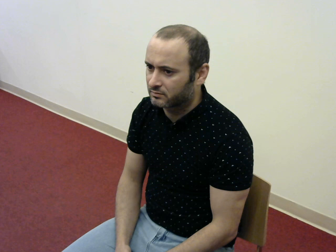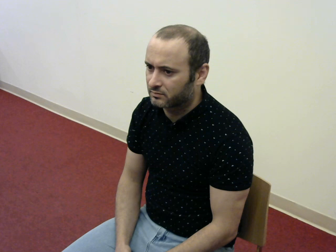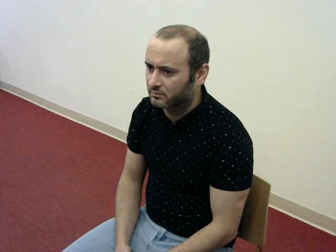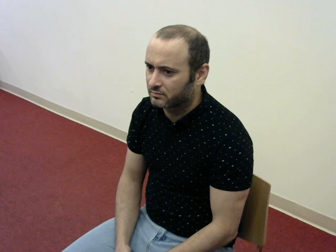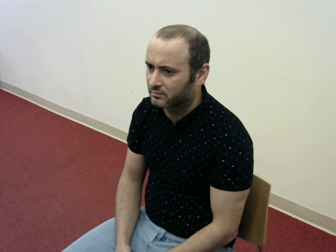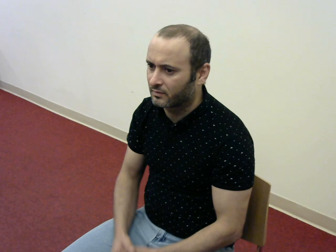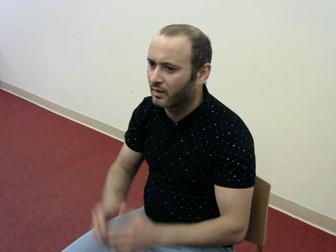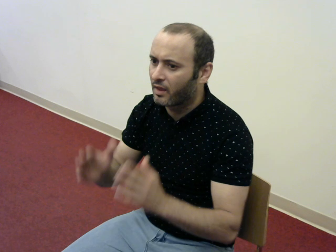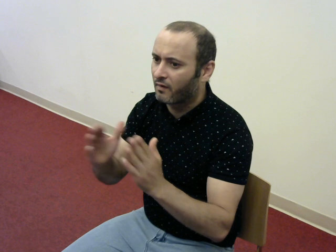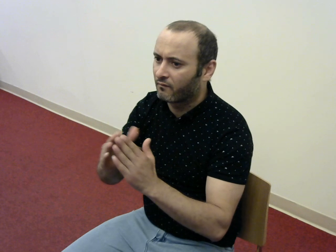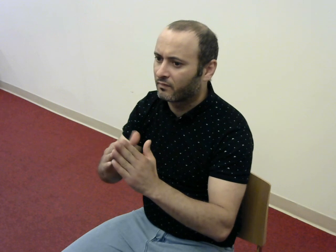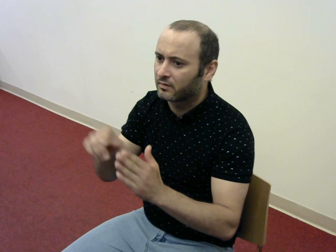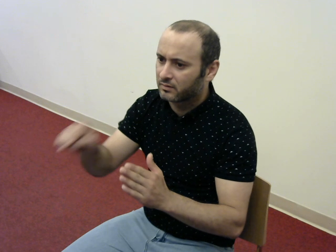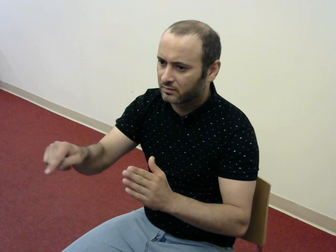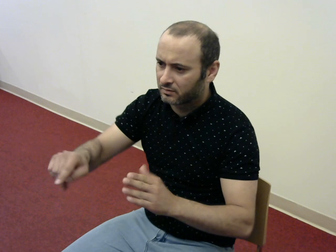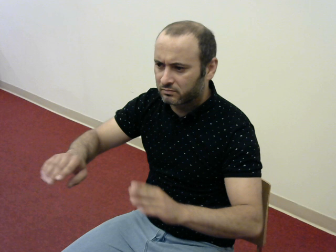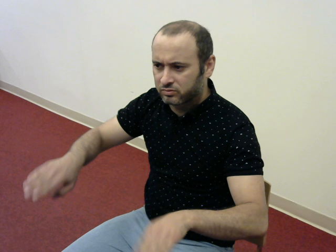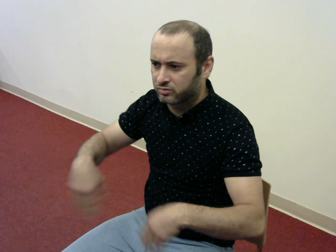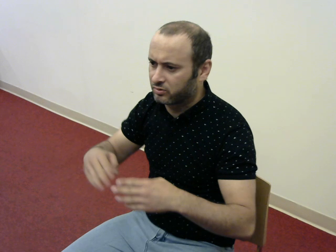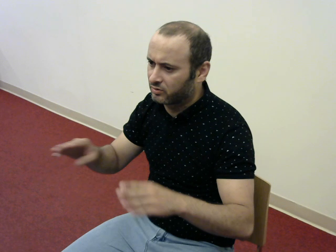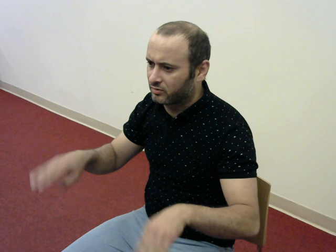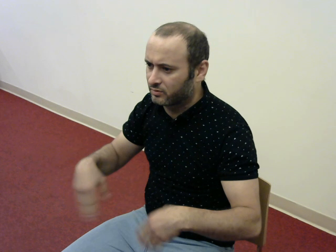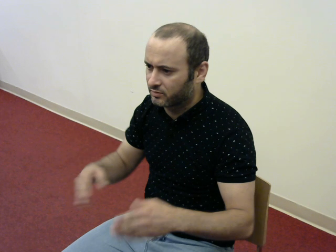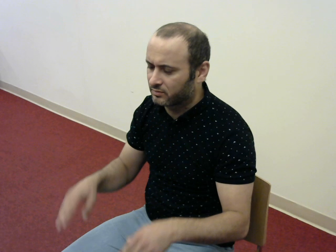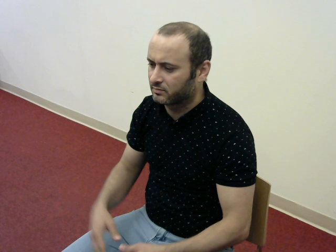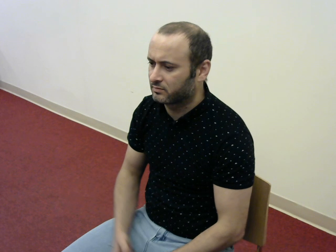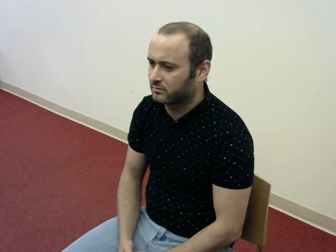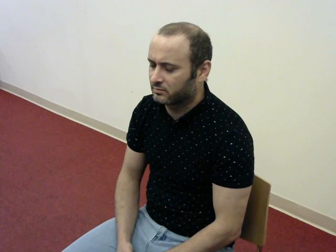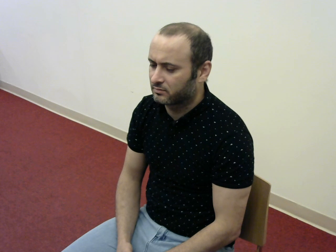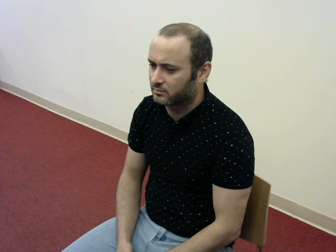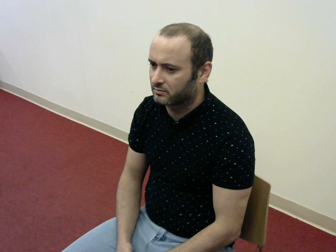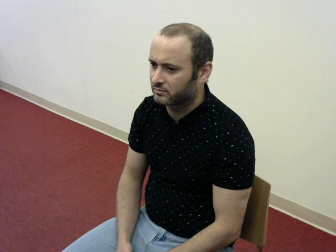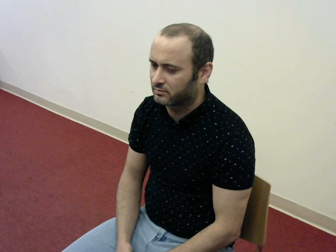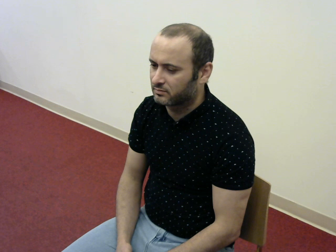Evdə heç kəs yoxdur